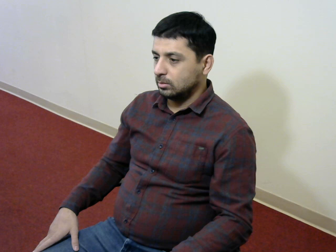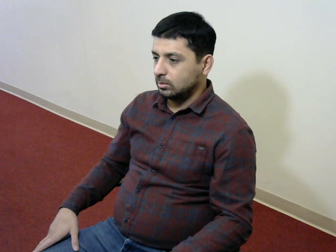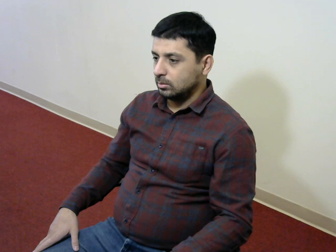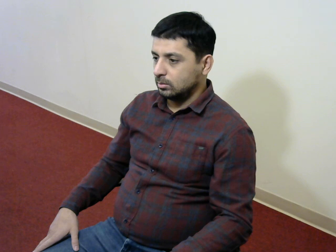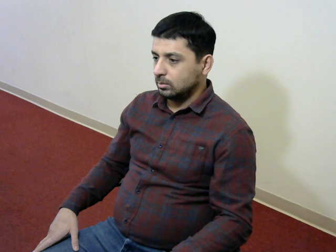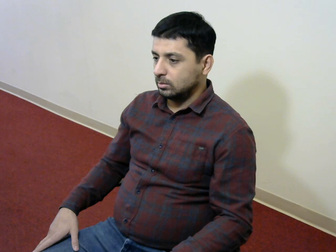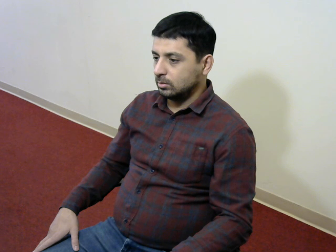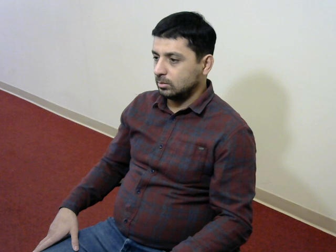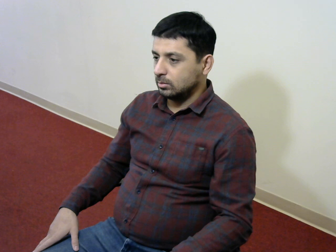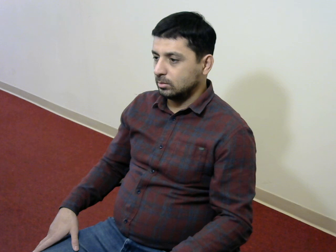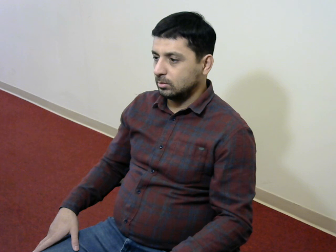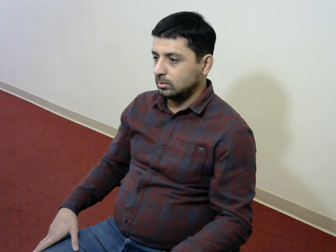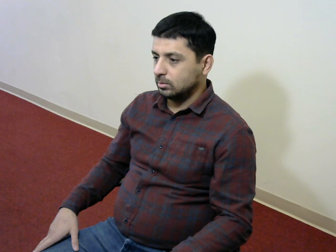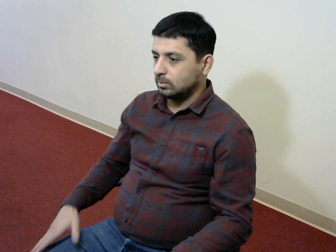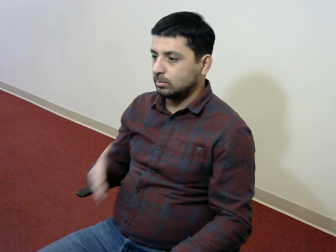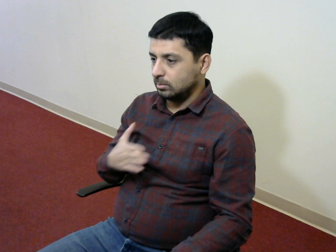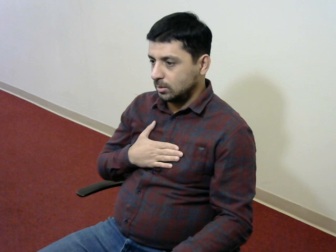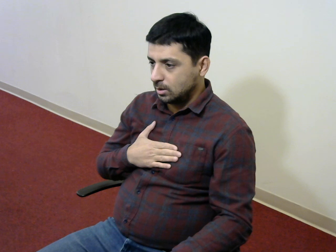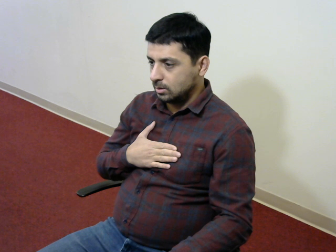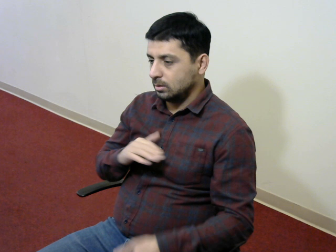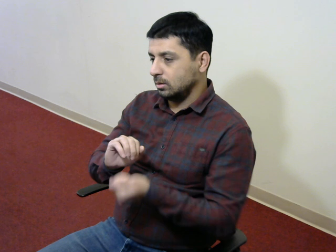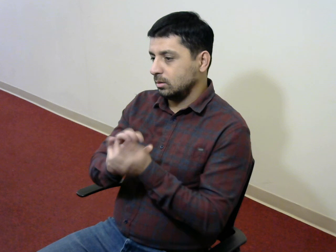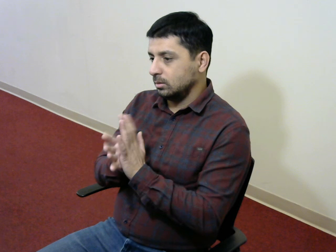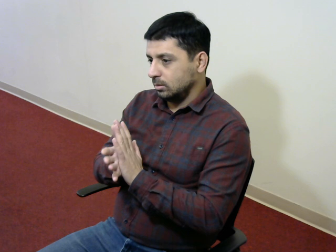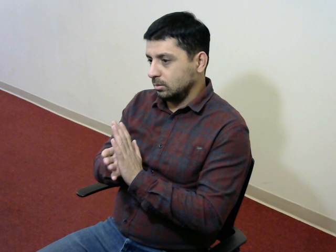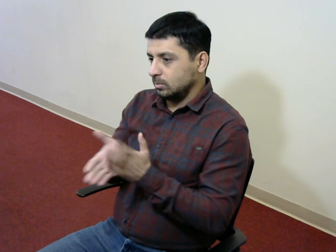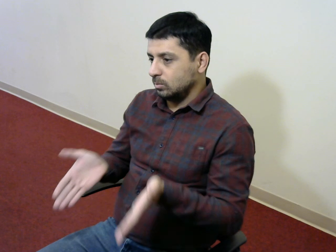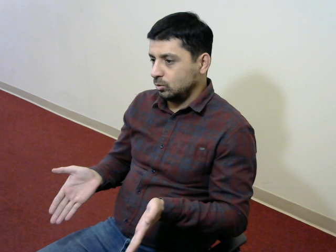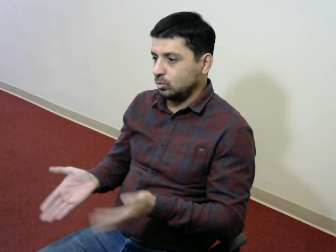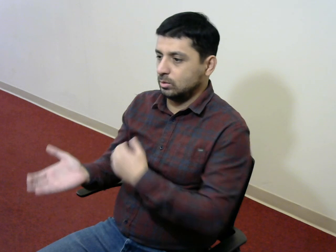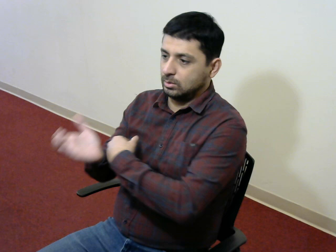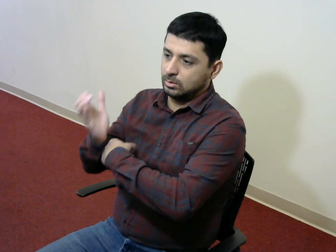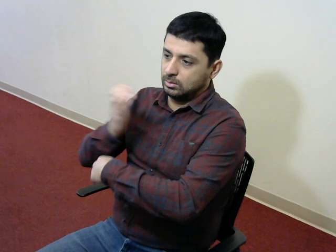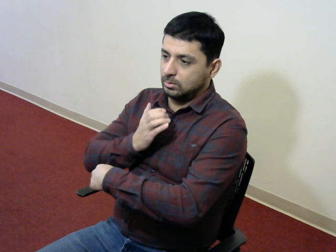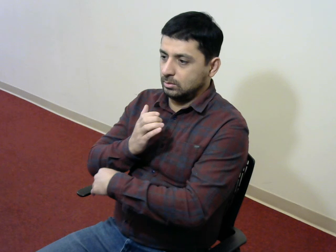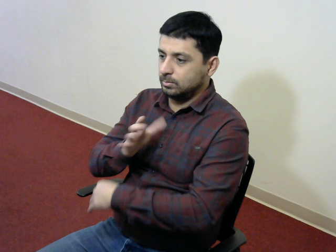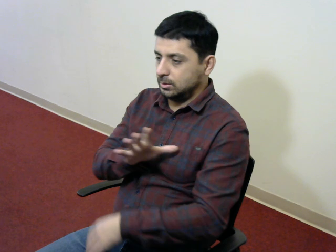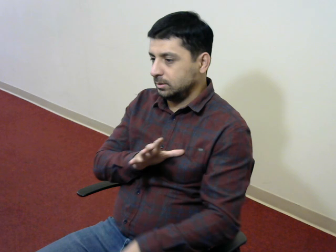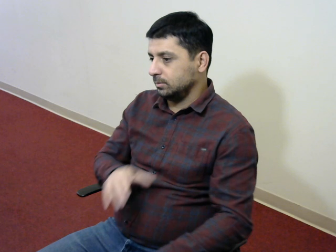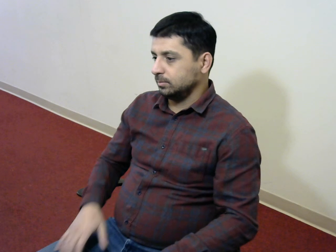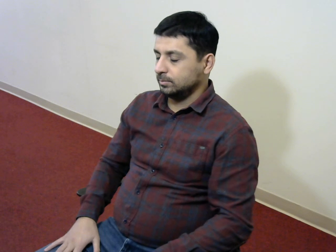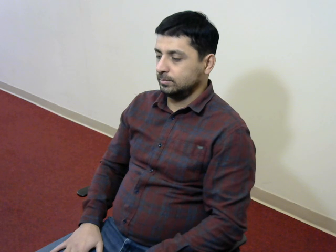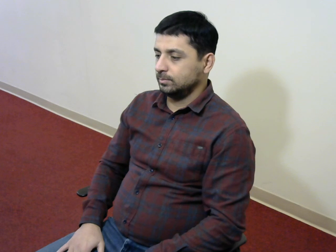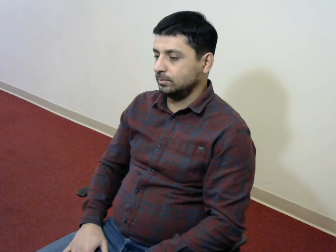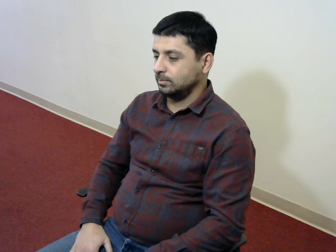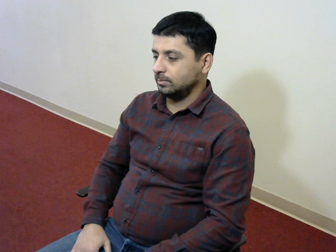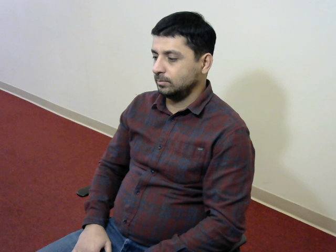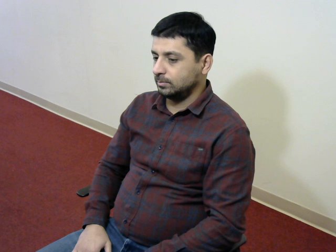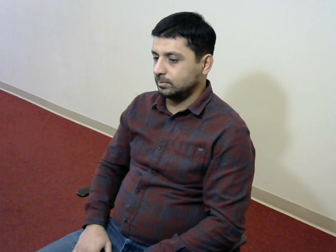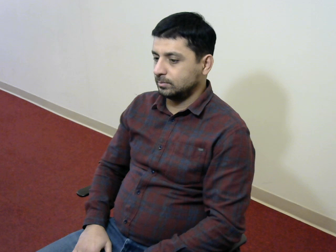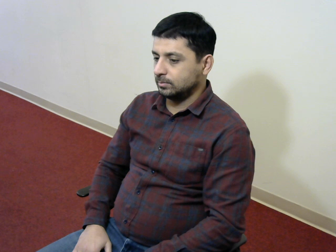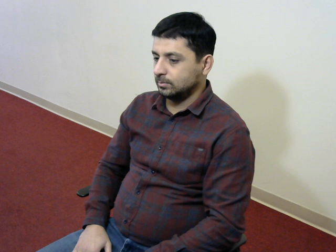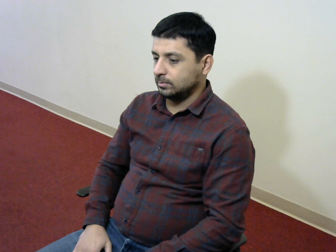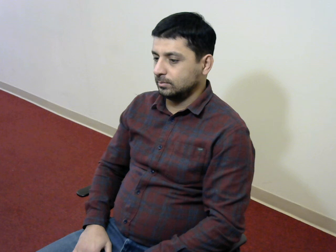Məni ASAN Xidmətdən bura göndəriblər